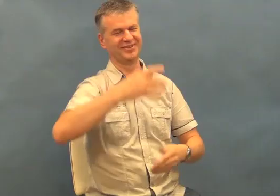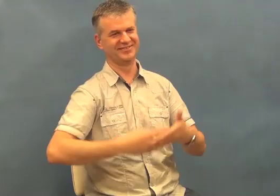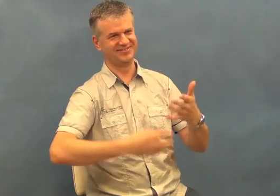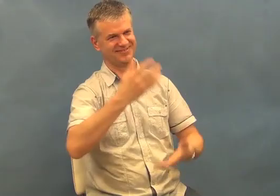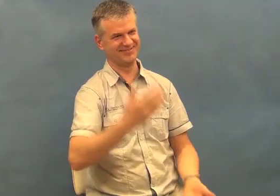Napisy końcowe.